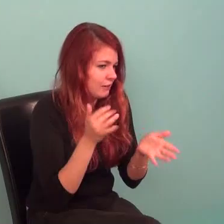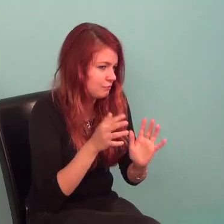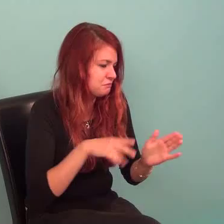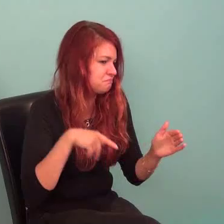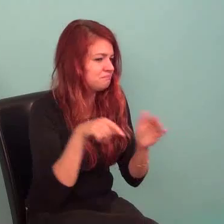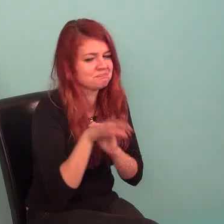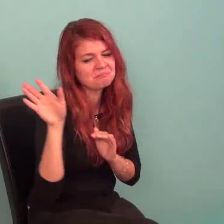Ucieka i macha do żab.